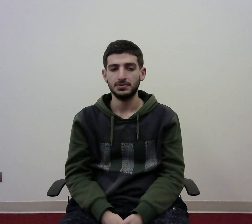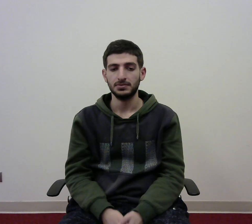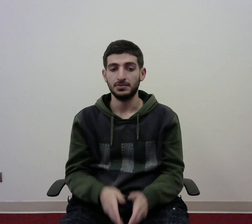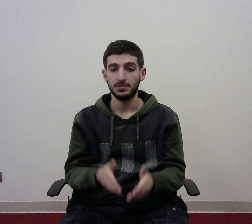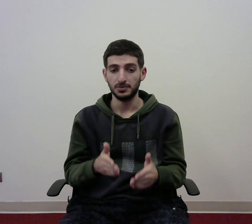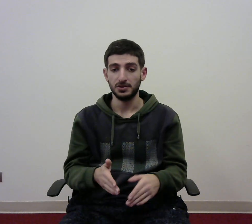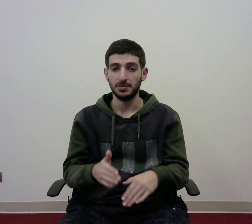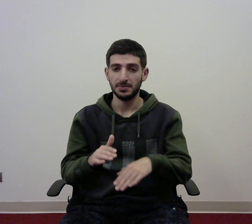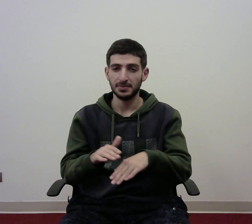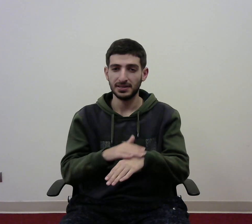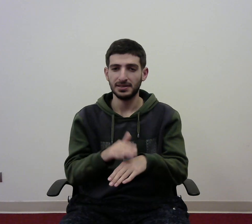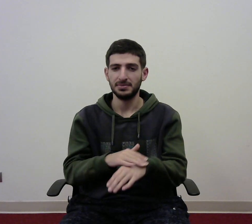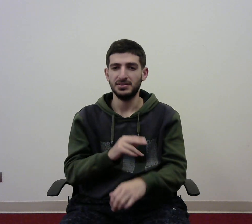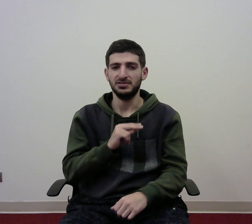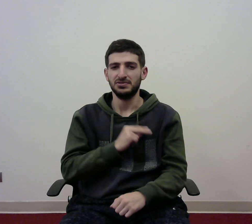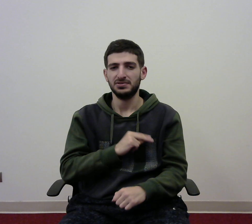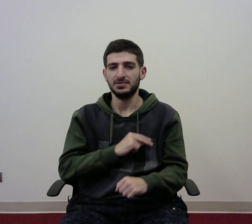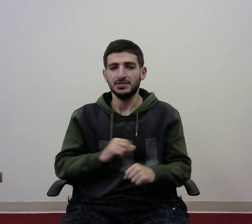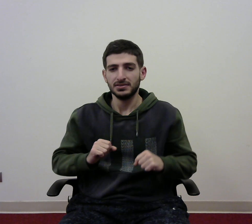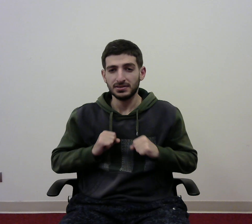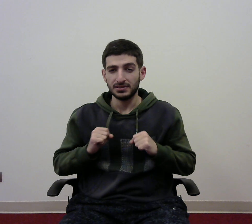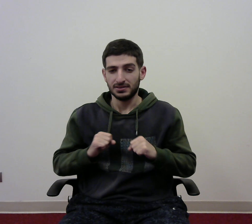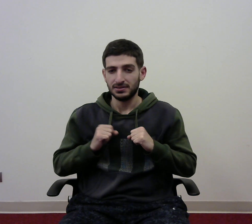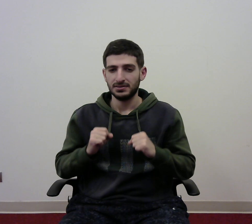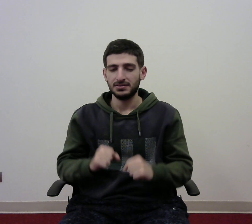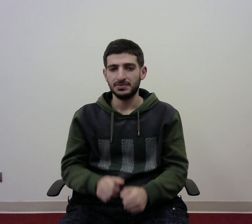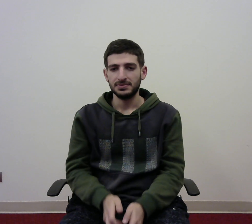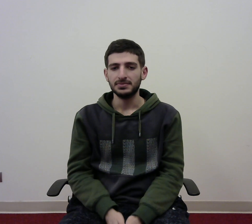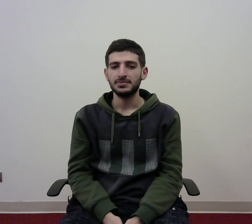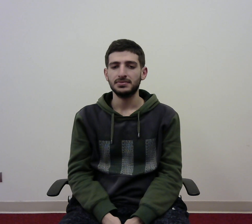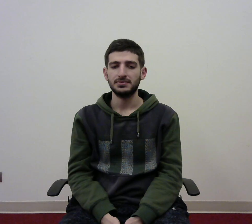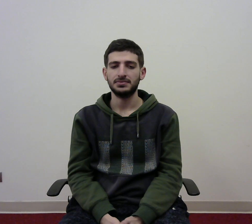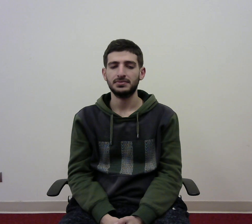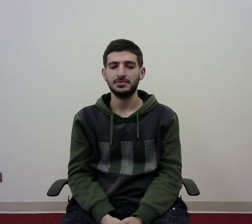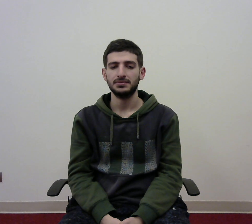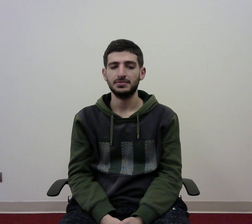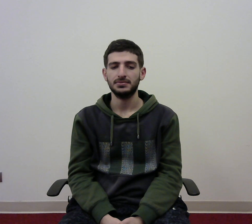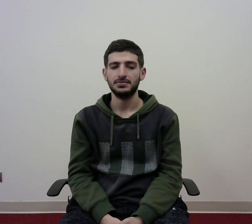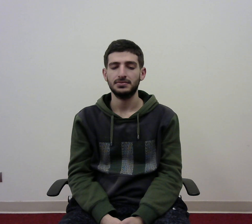Burda mehriban işçilər çalışır